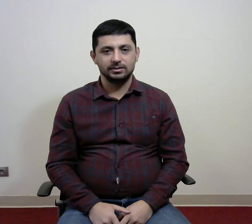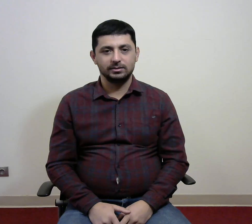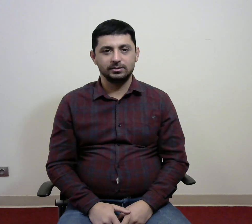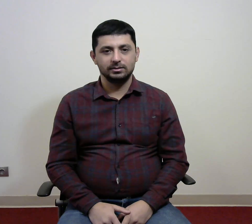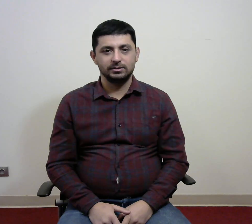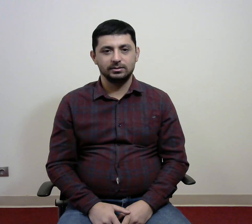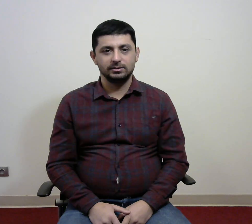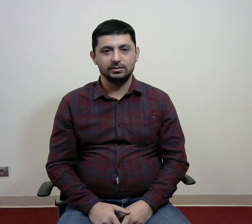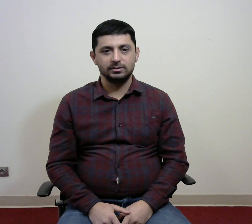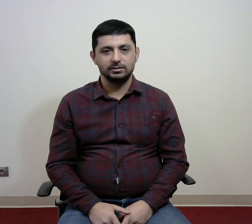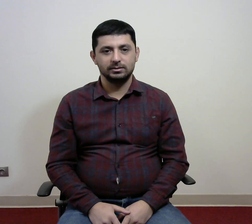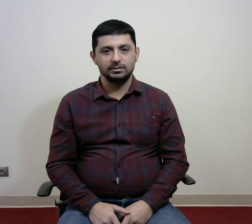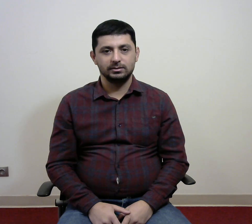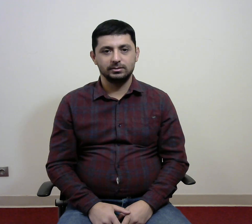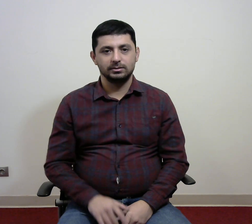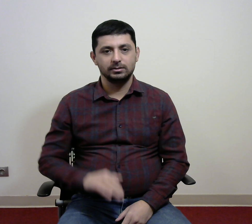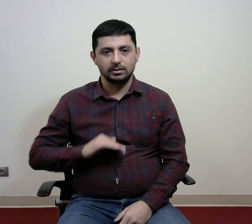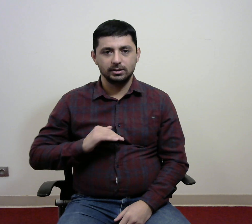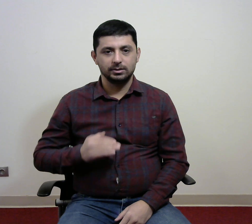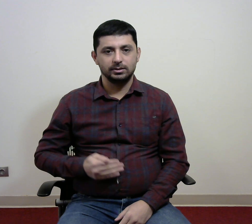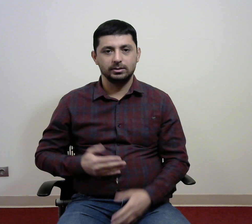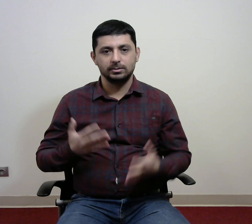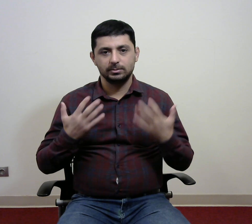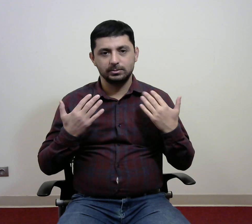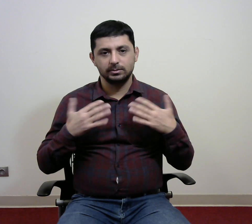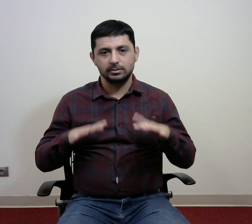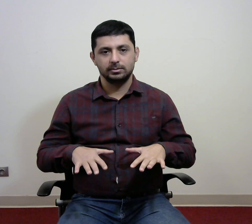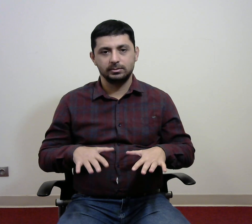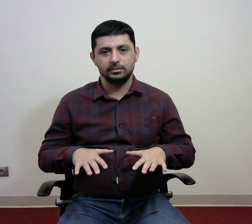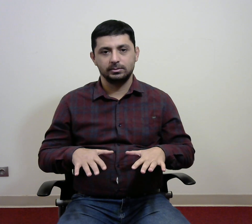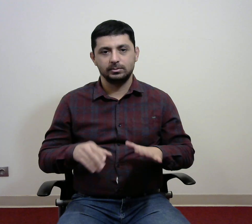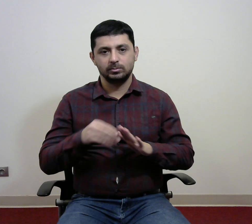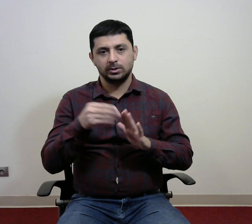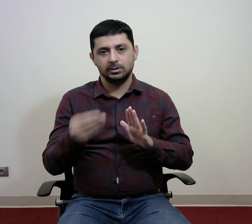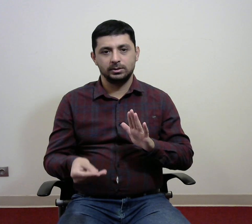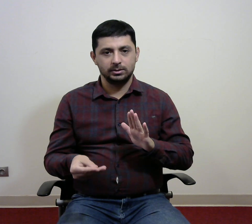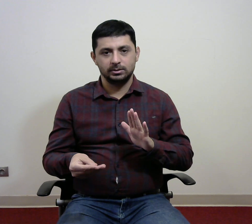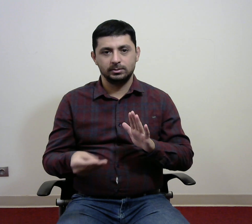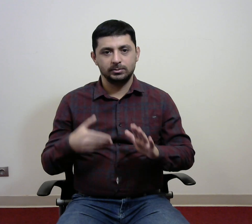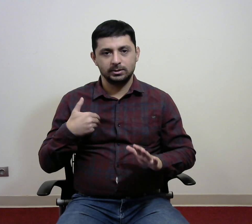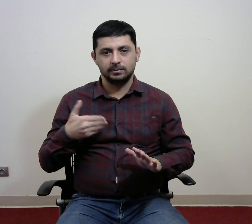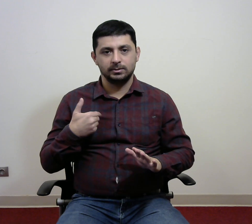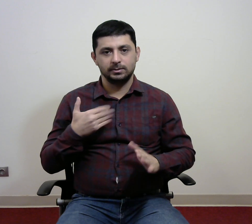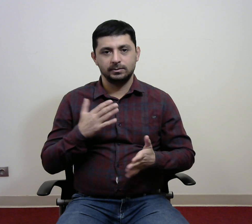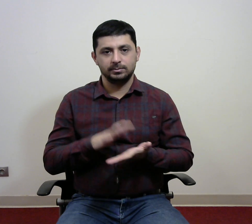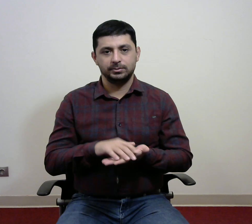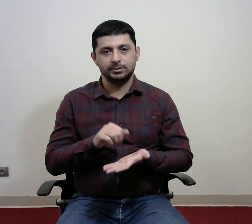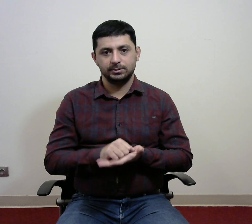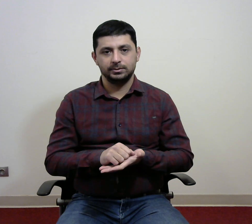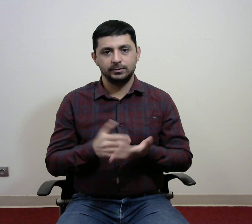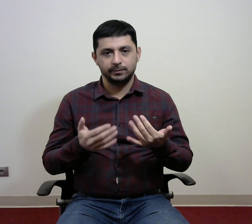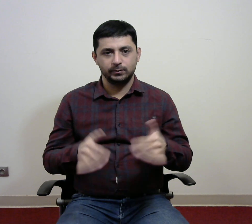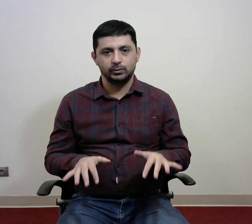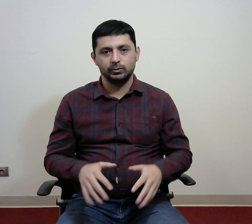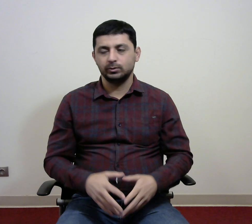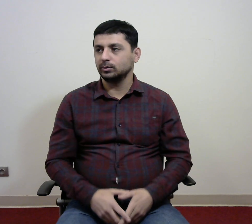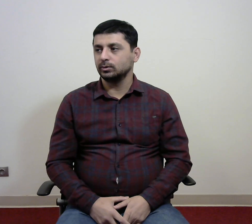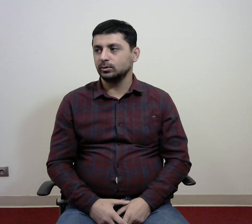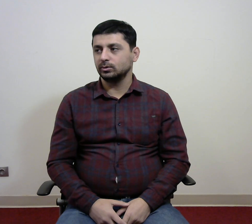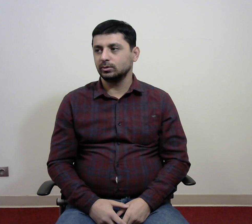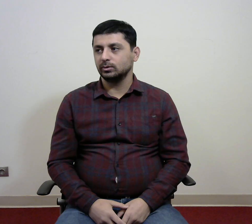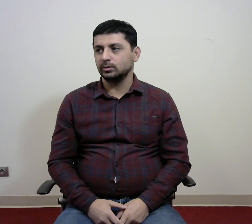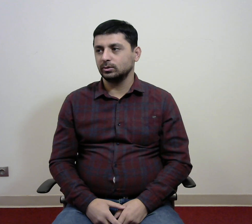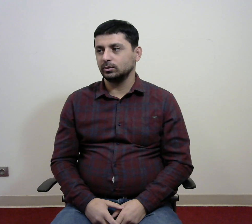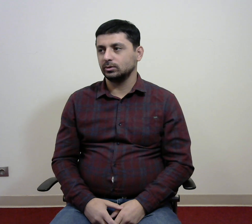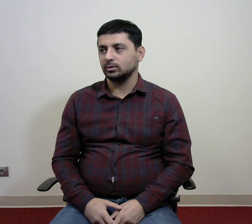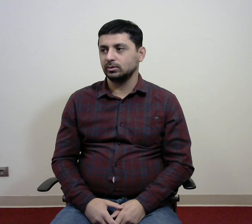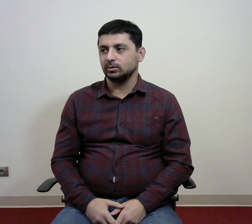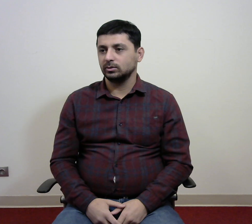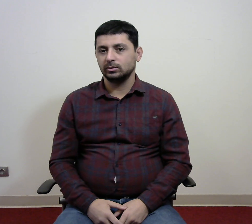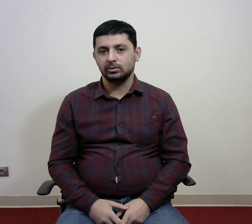Bağda yerə düşən meyvələr xarab olmuşdu